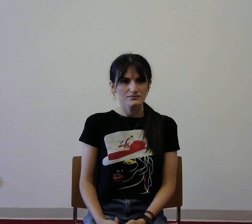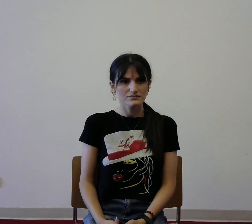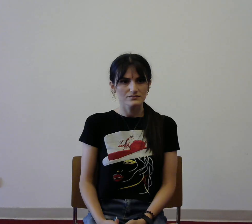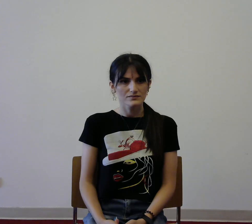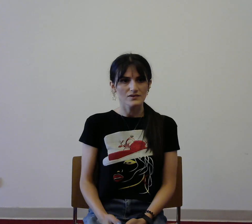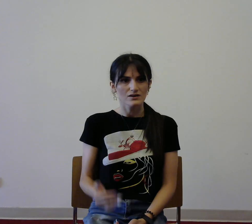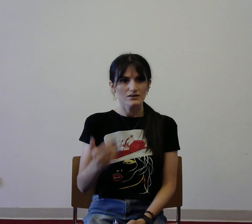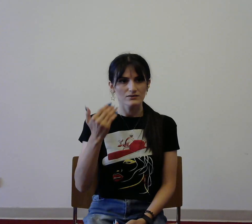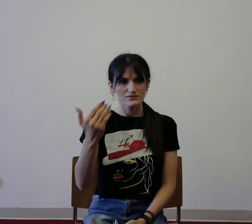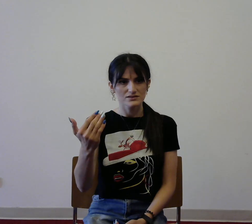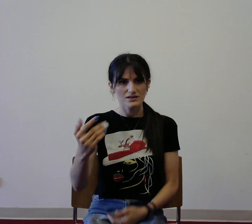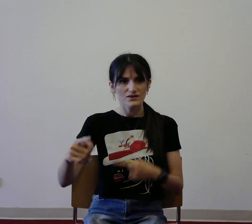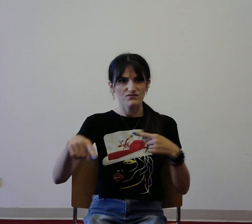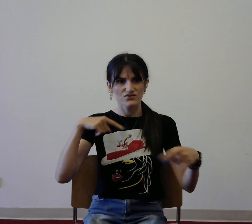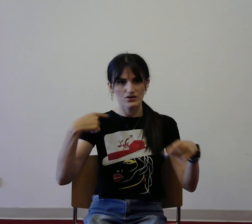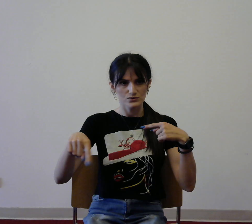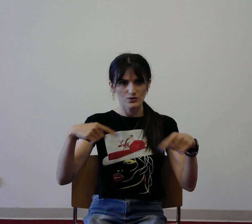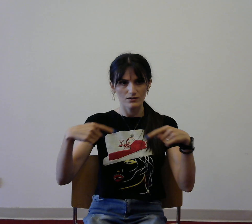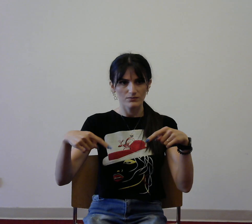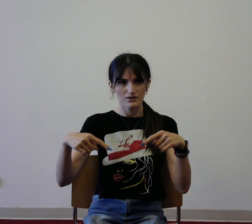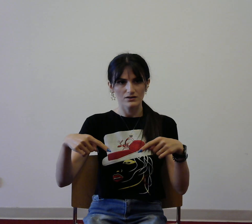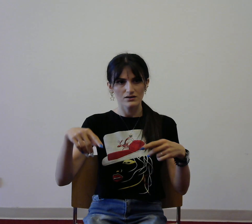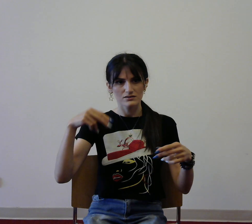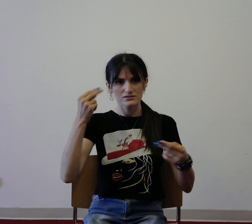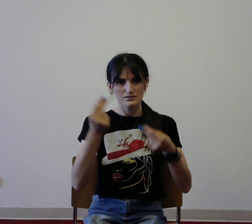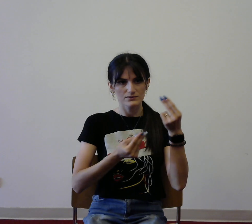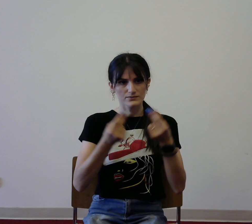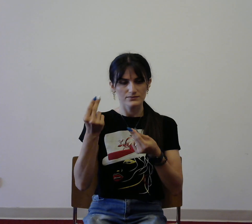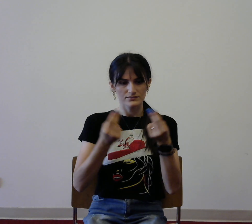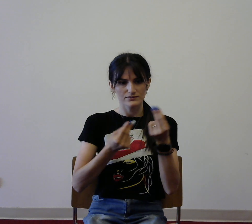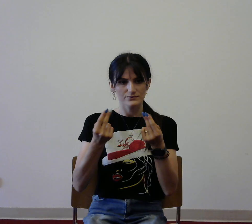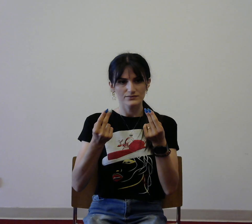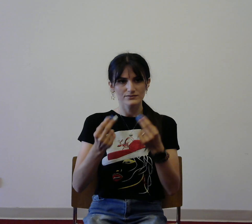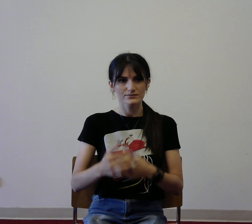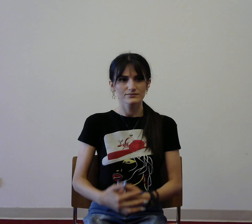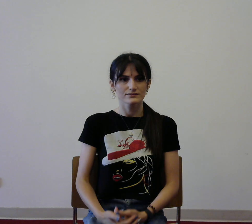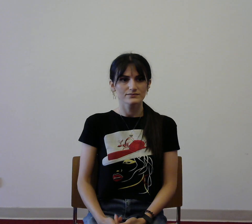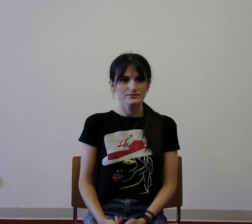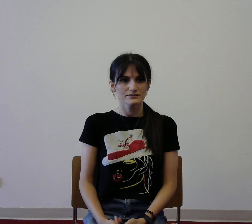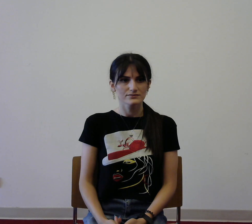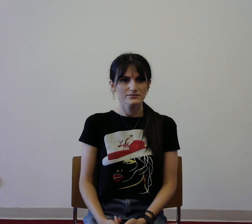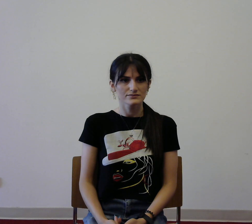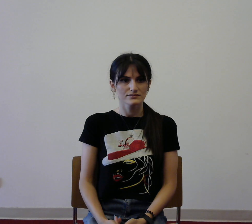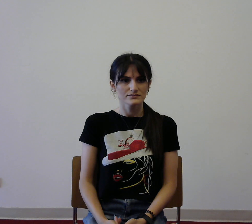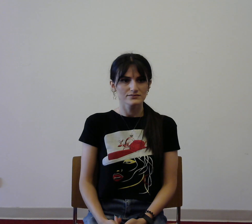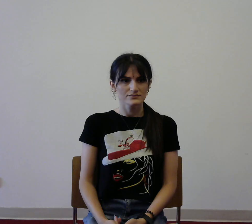Siz futbol oynayırsınız?